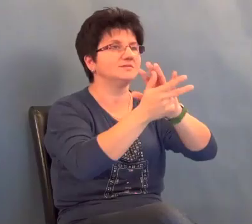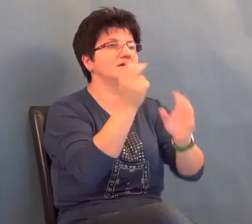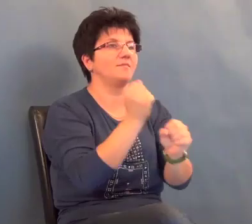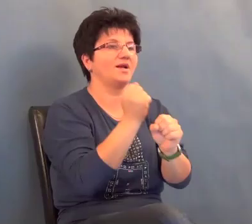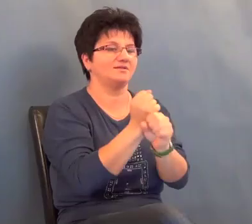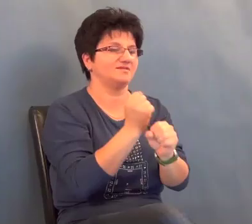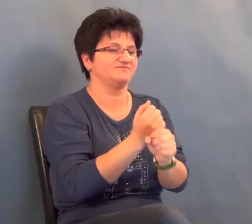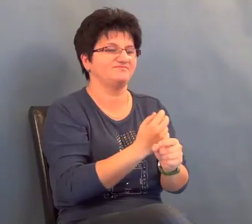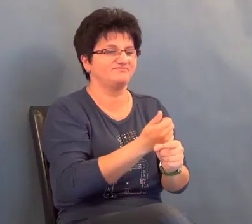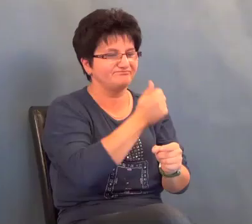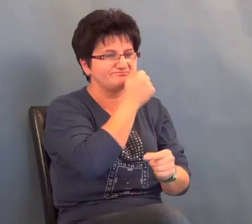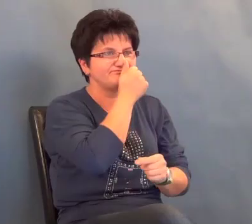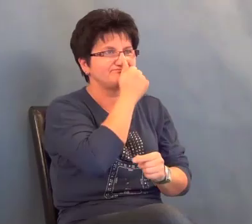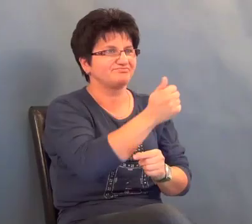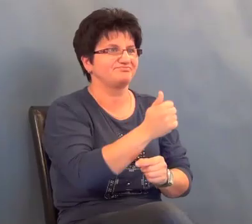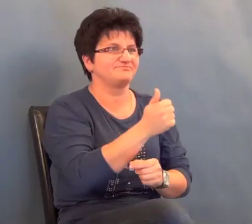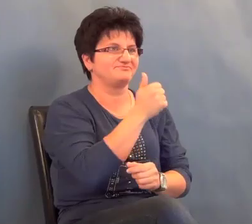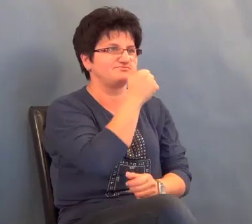Mam pracę, więc nie dam rady.